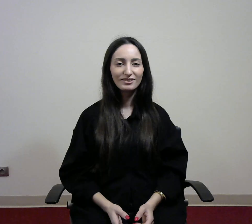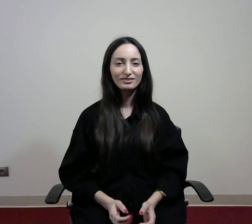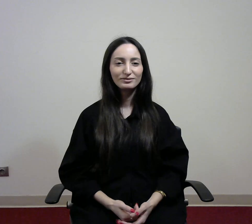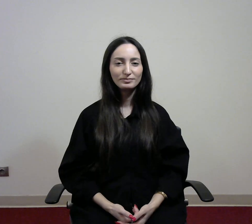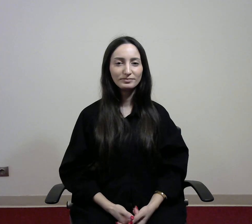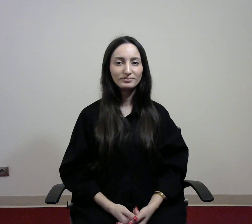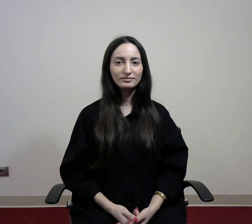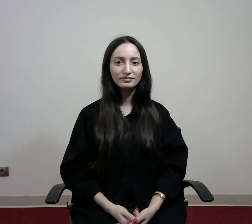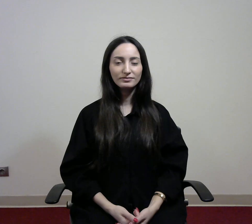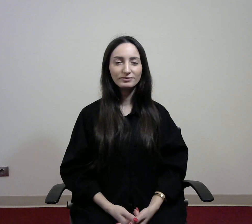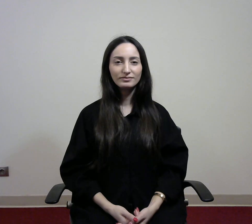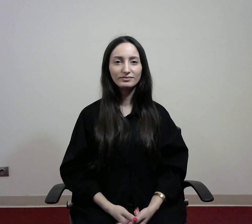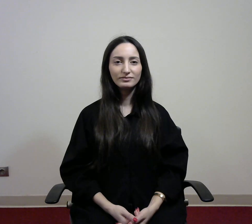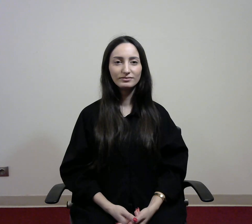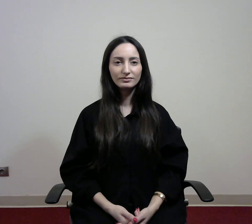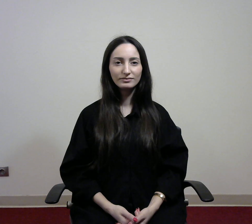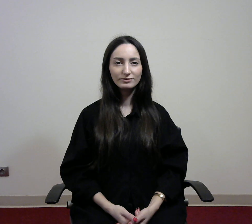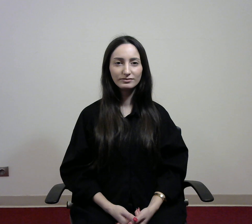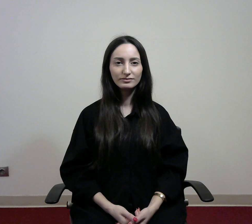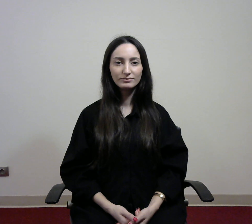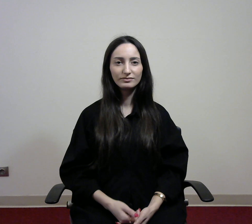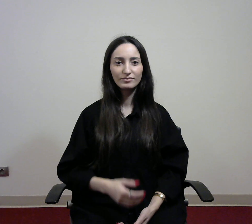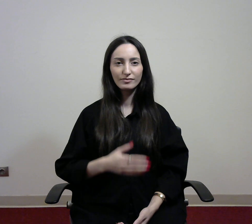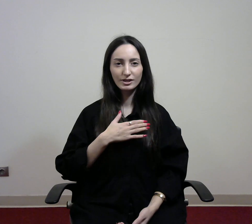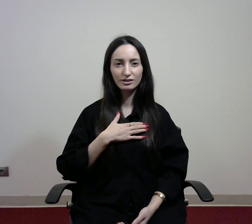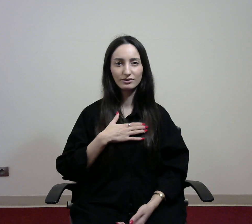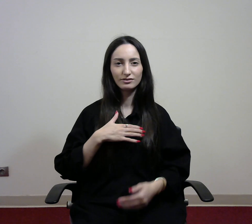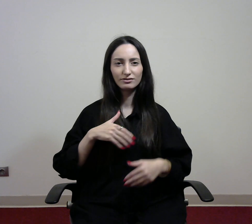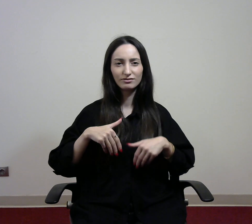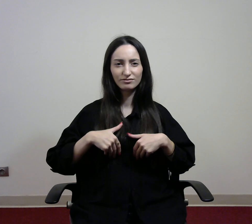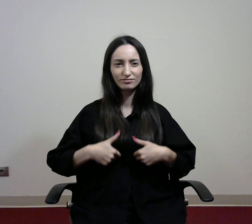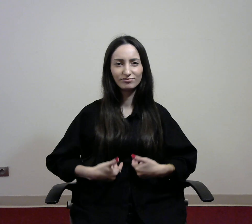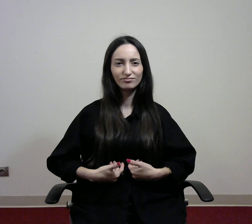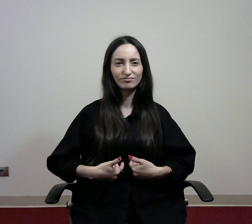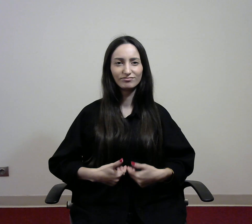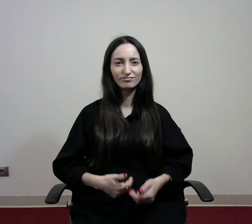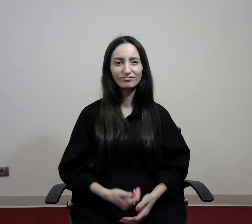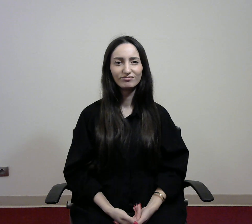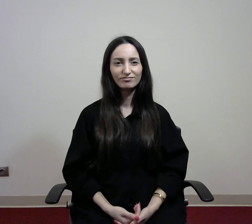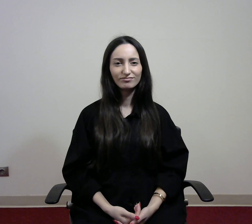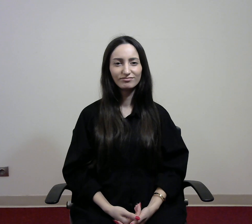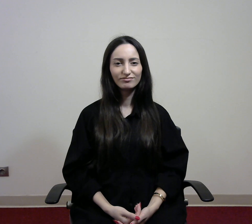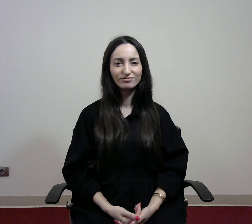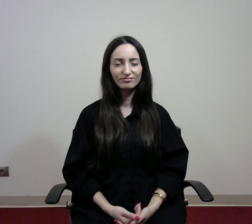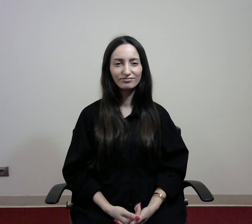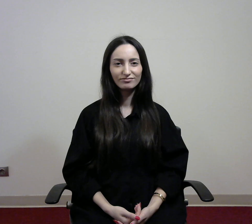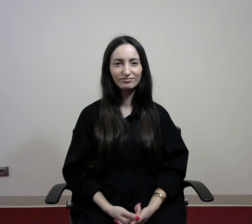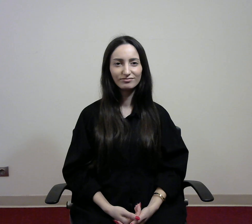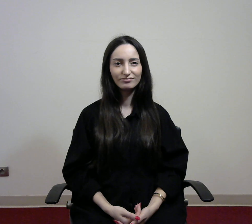Mən acmışam